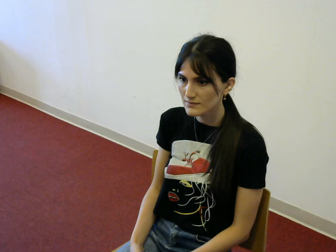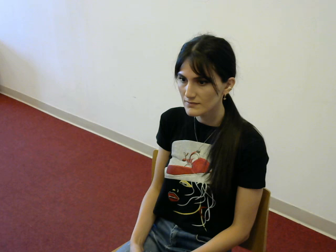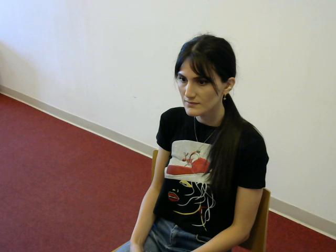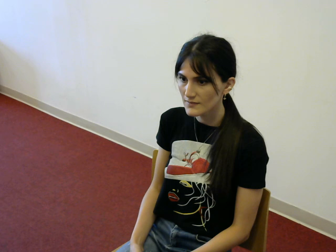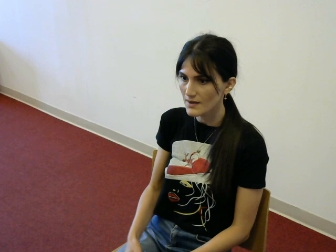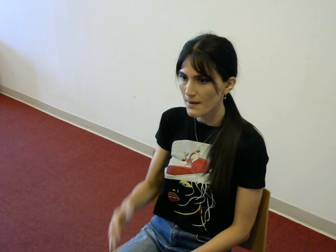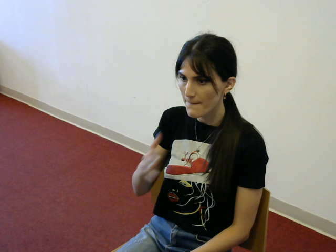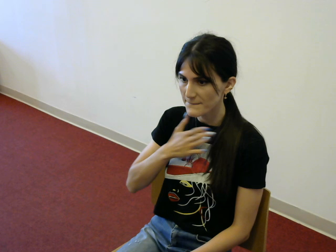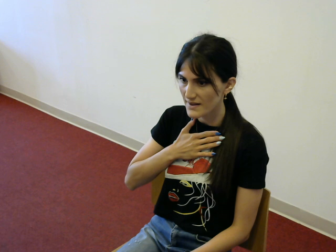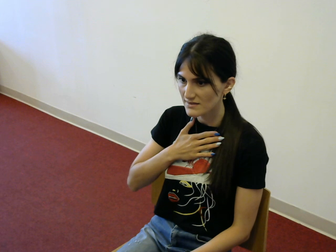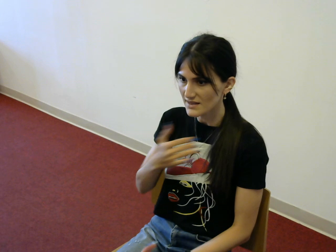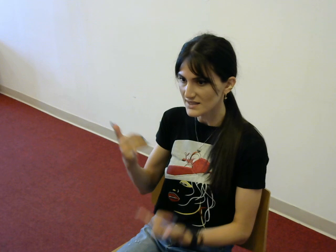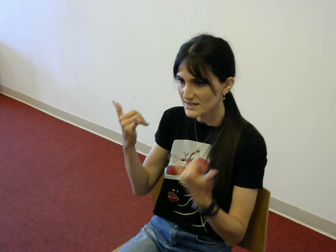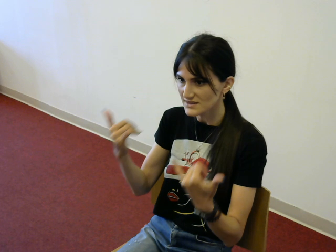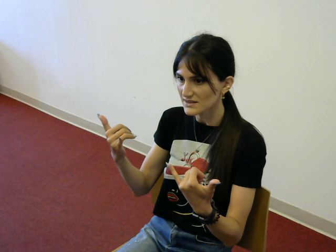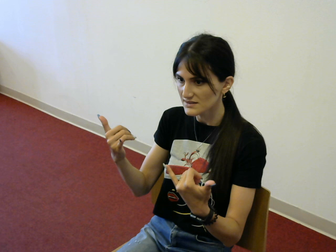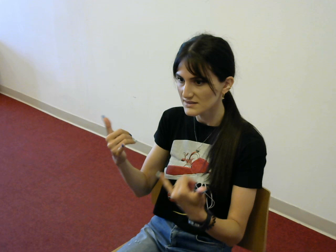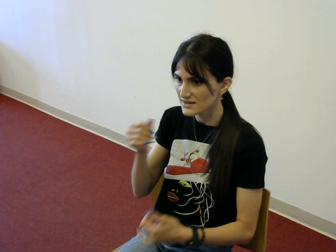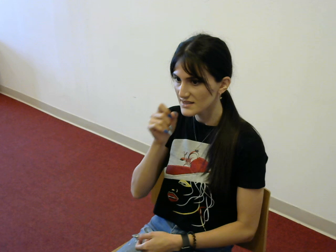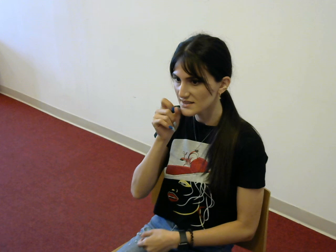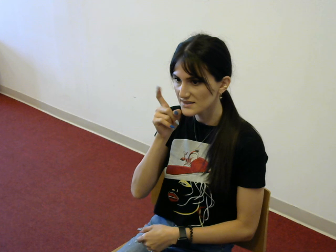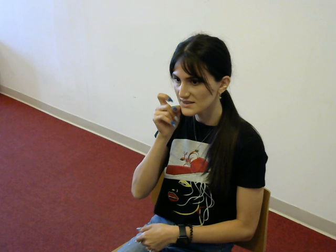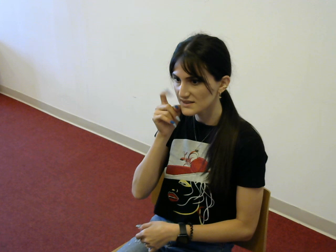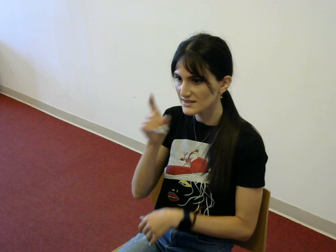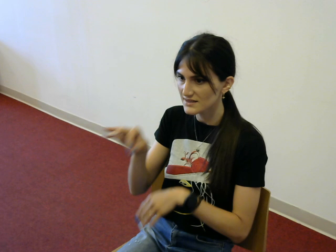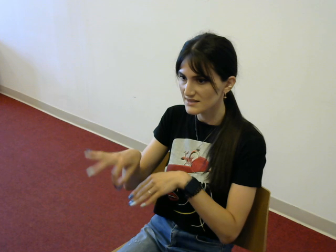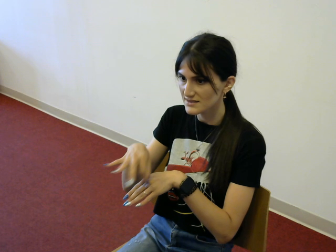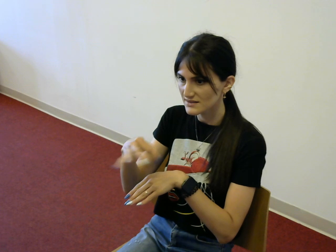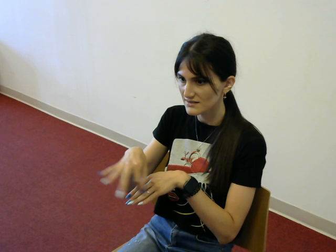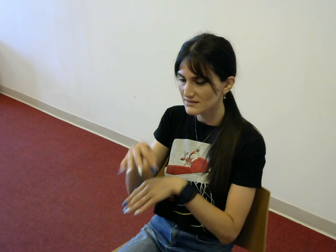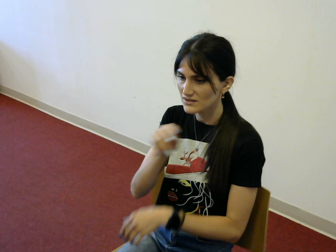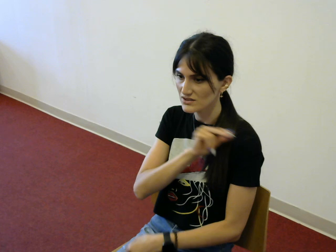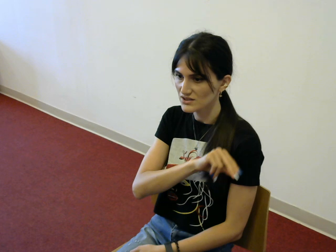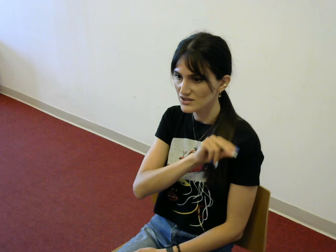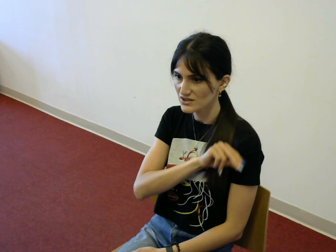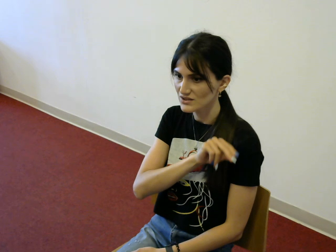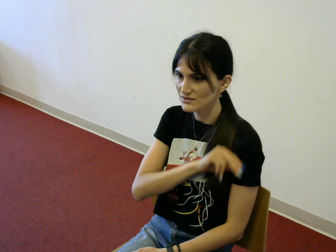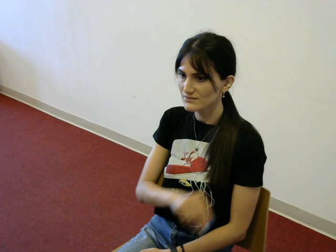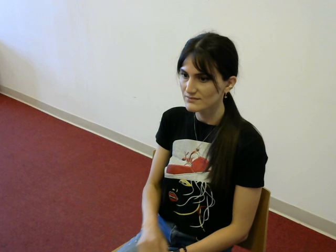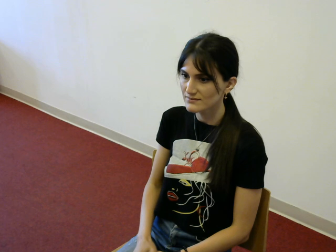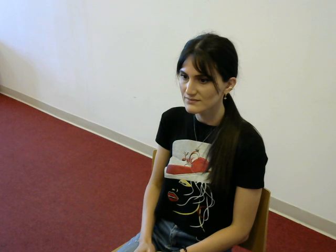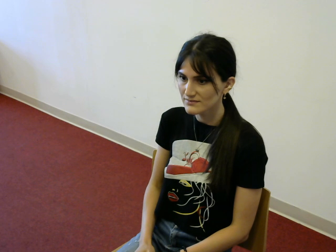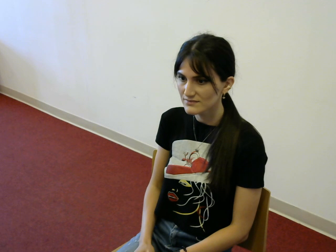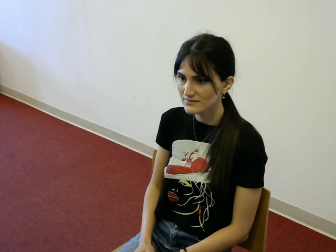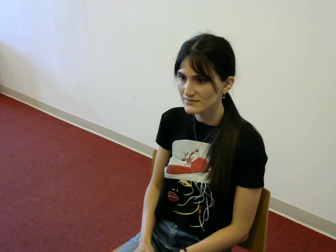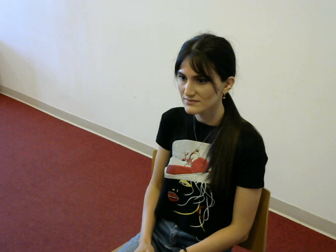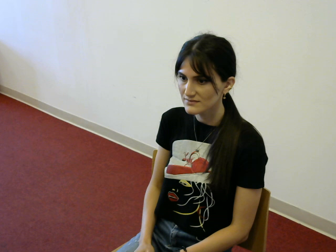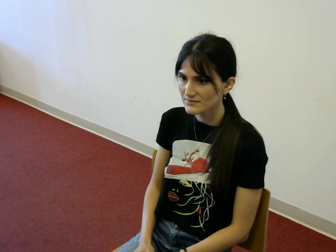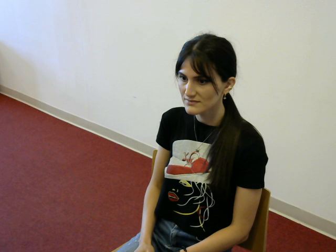Mən indi zərgər işləyirəm